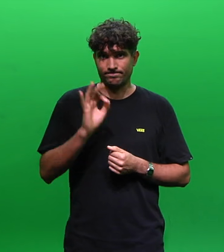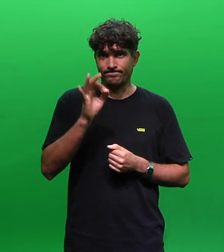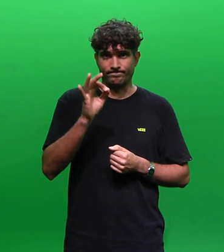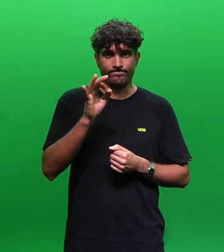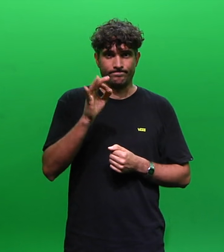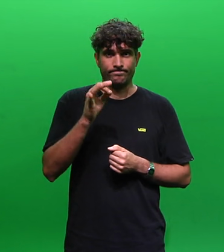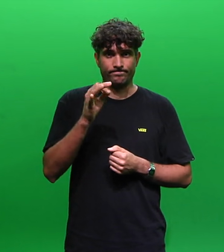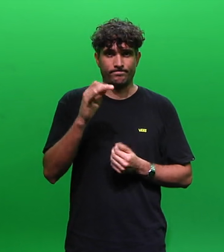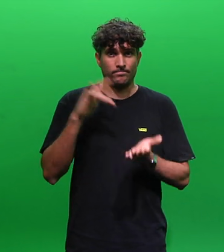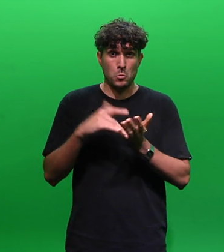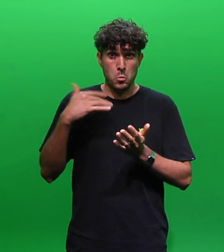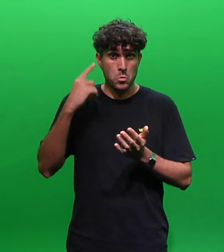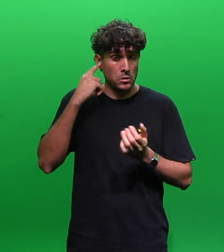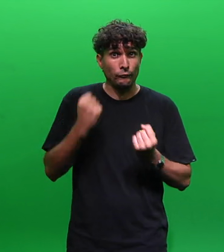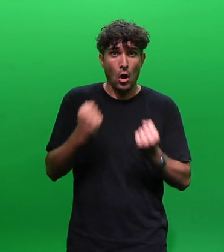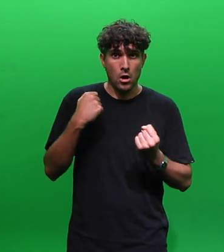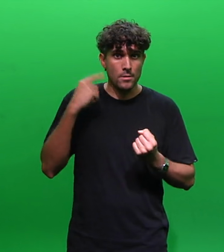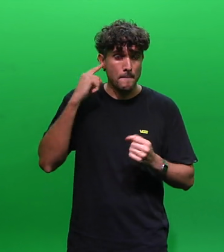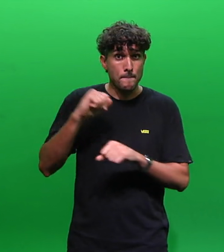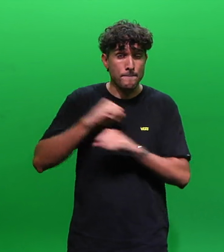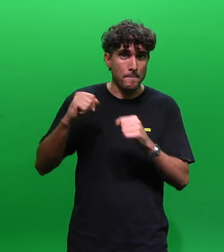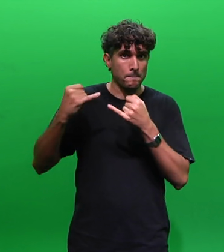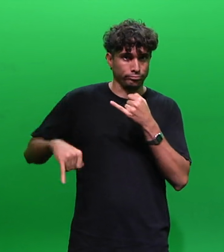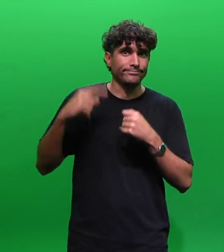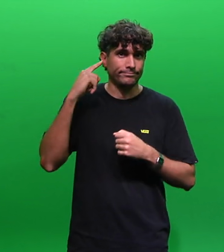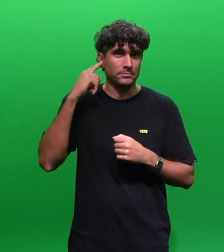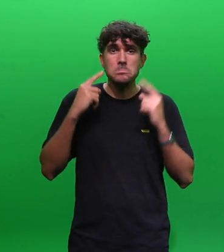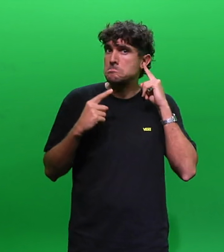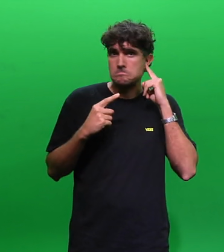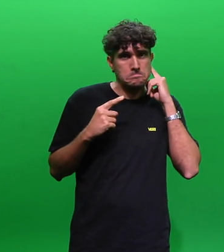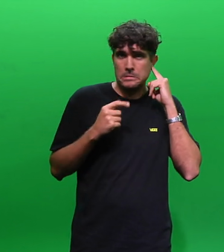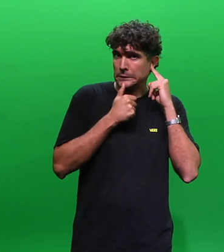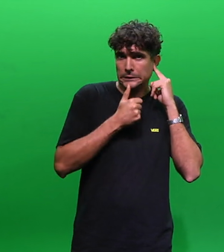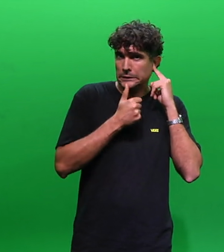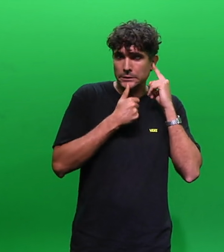Sí, a l'orella dreta he tingut ja un cop fort al timpà, a l'esquerra encara no m'ha passat.